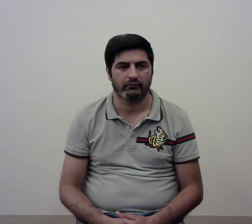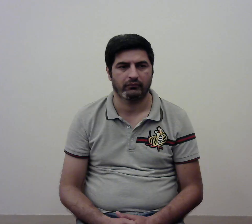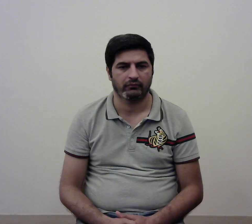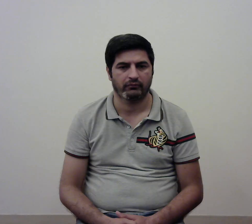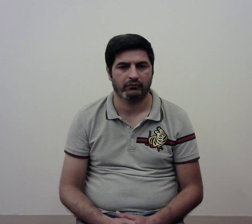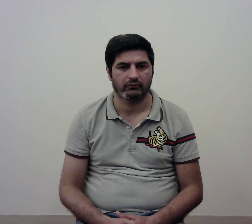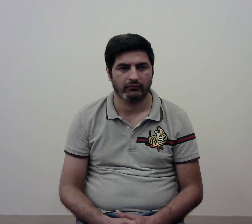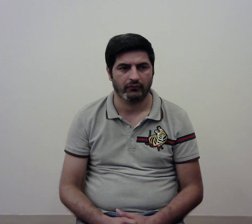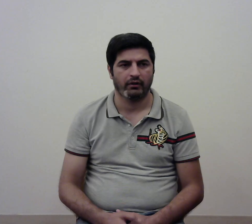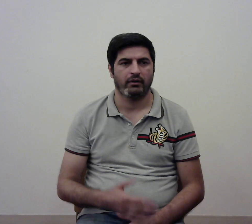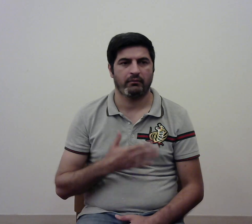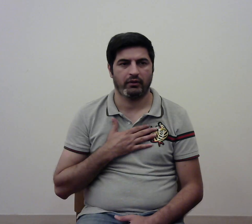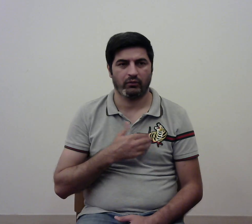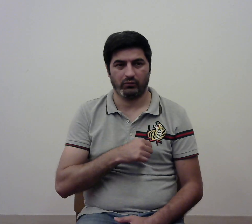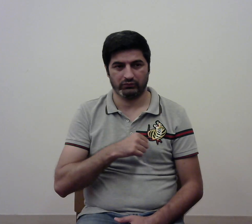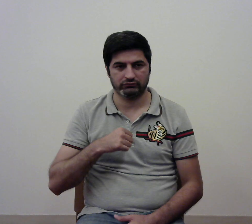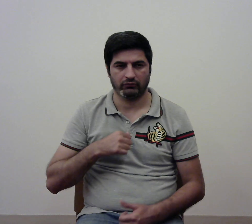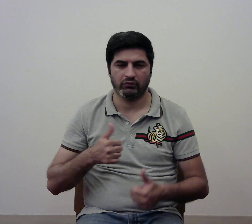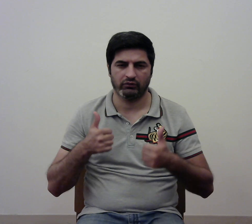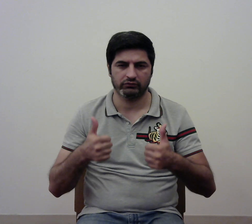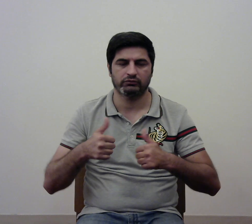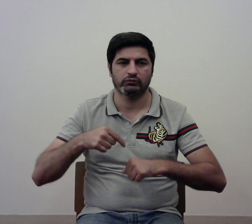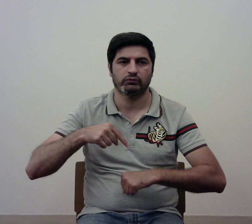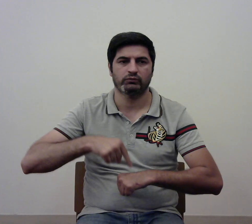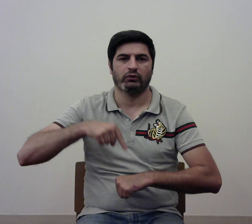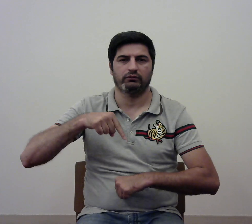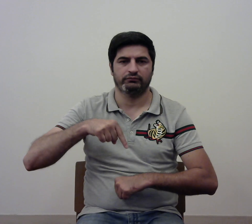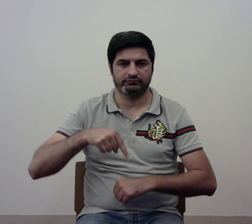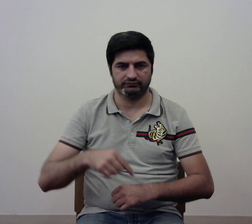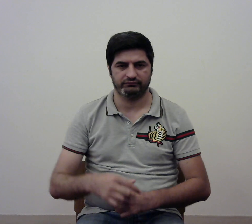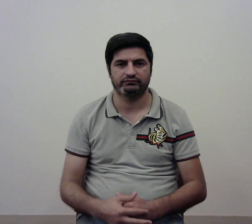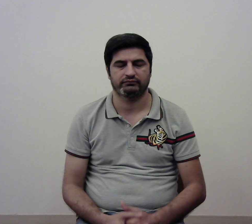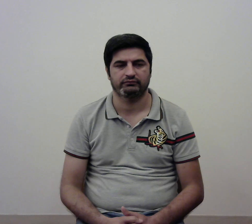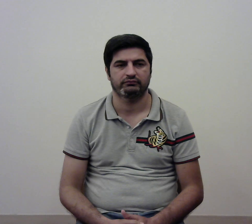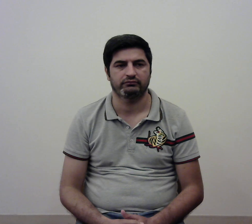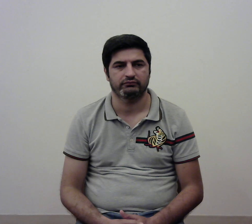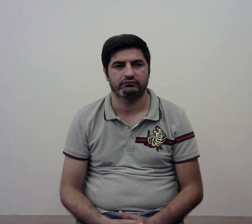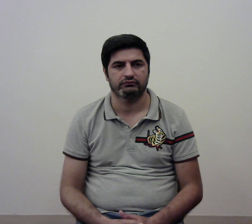Mən özümü yaxşı hiss edirəm